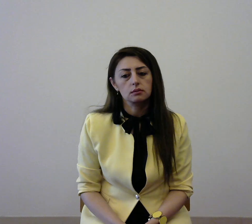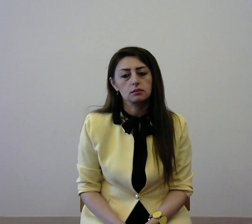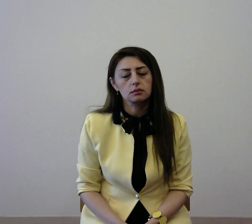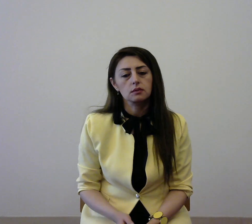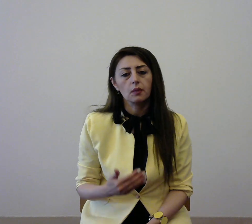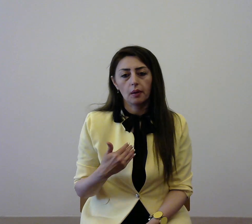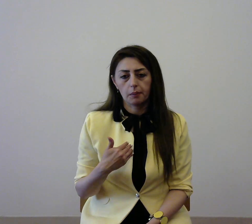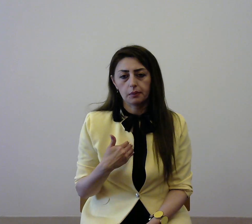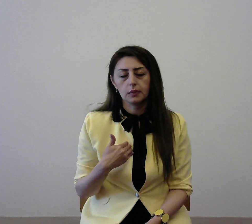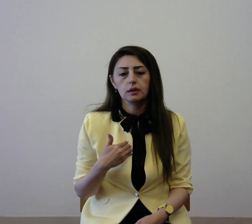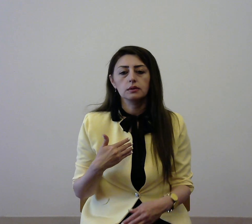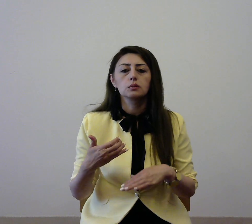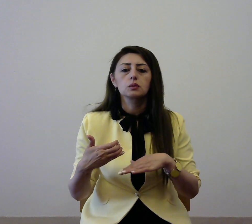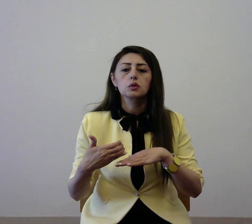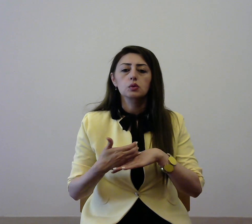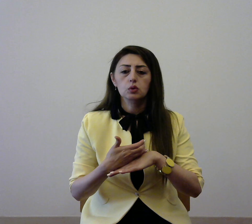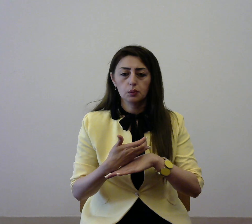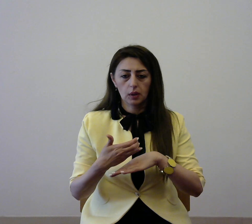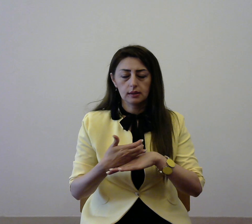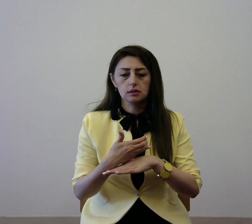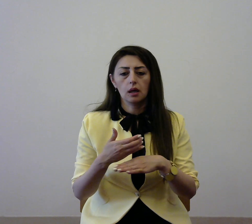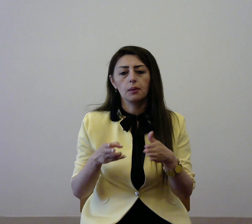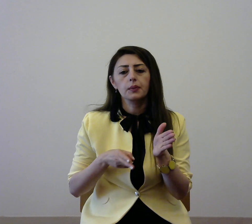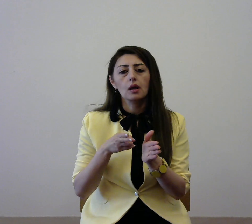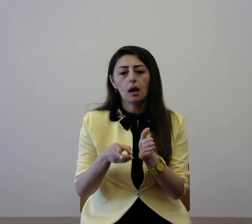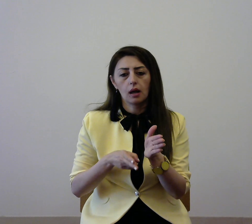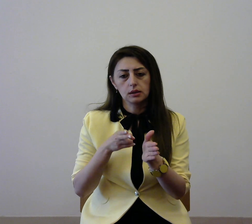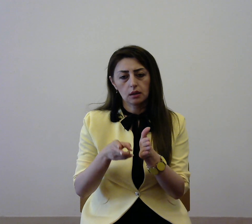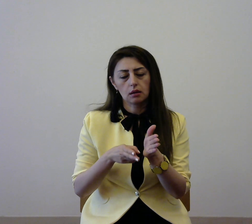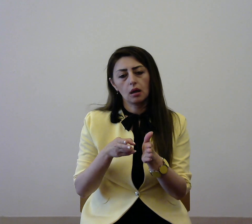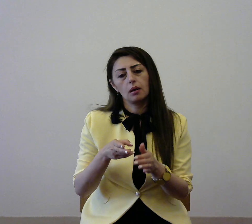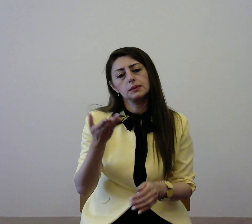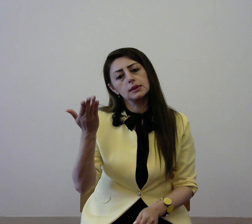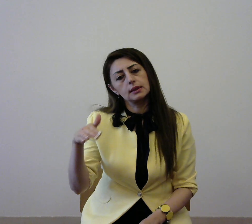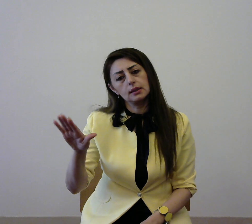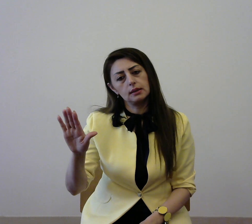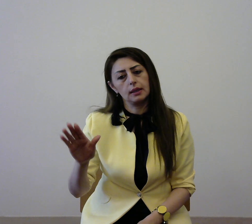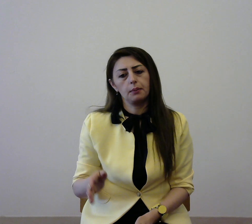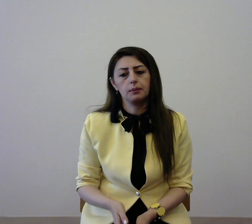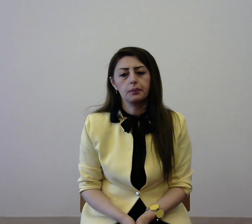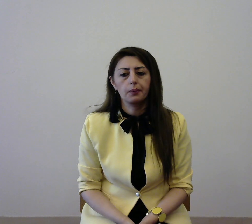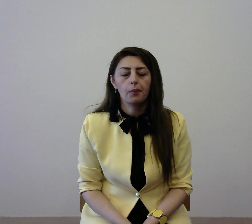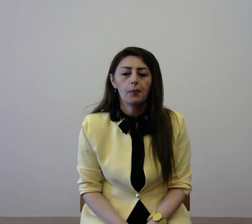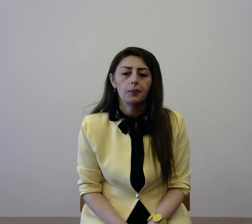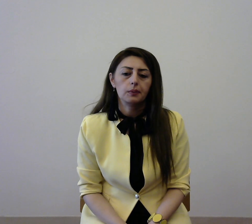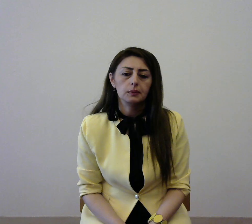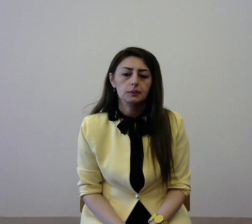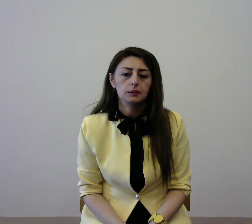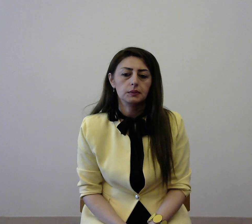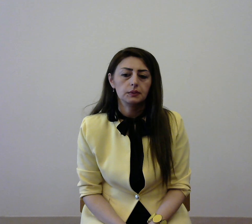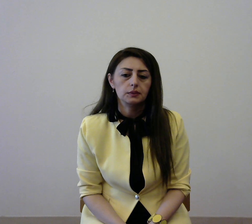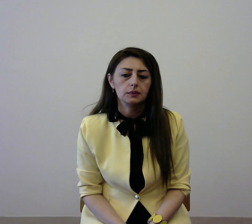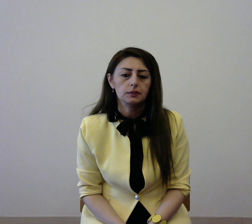Mən Sumqayıta qatarla gedirəm